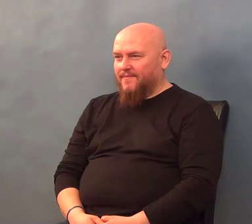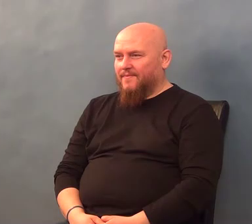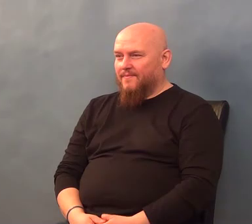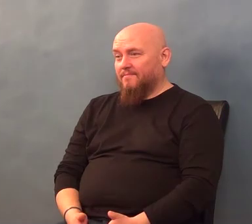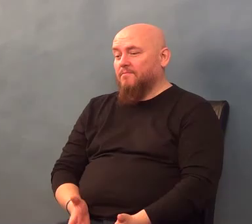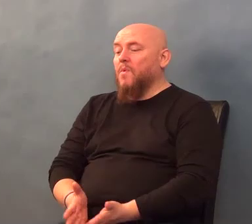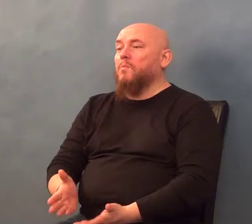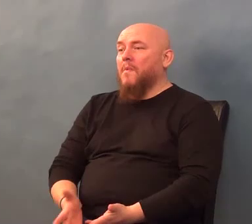Pomagać.